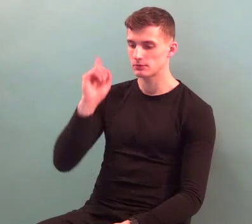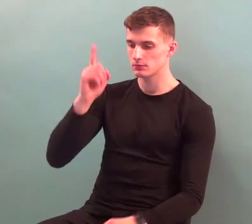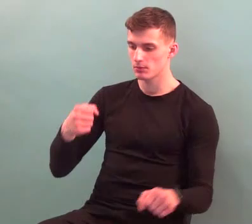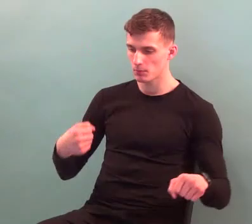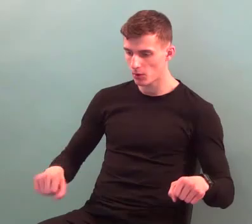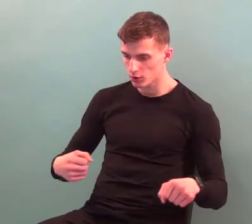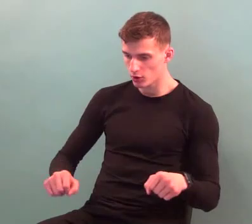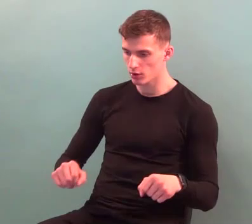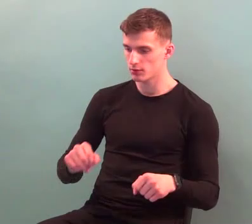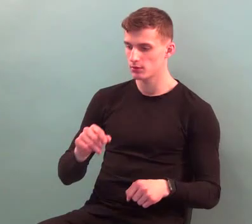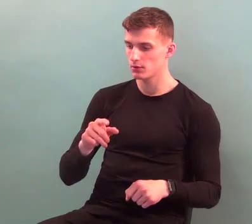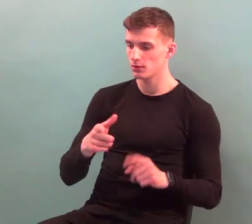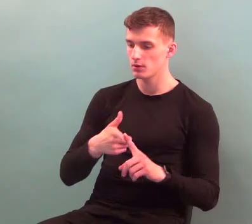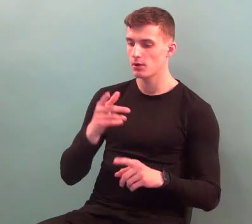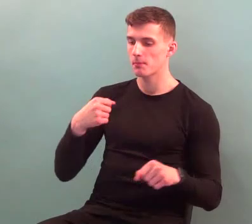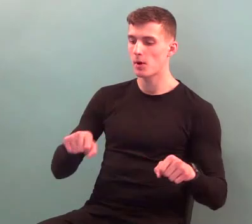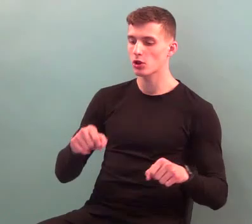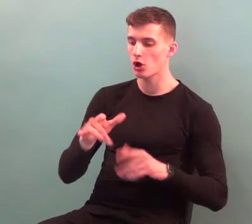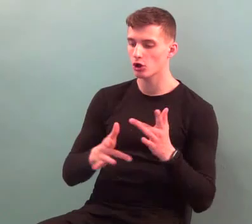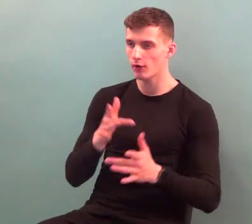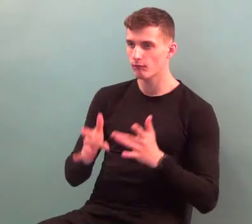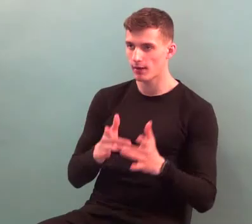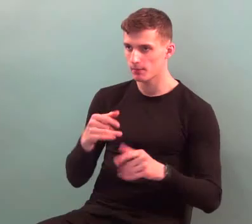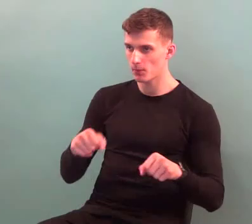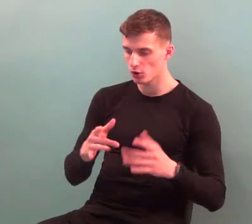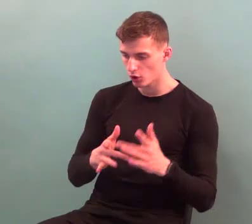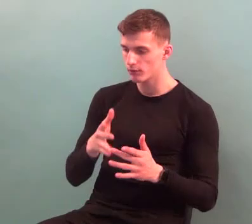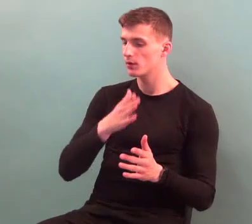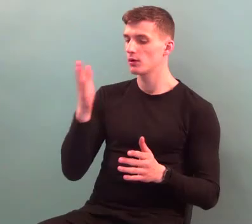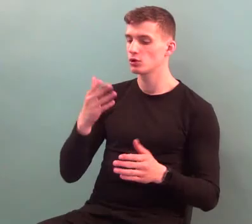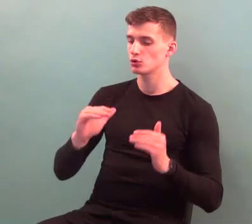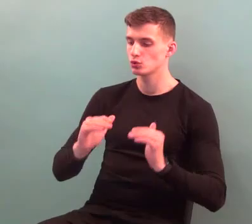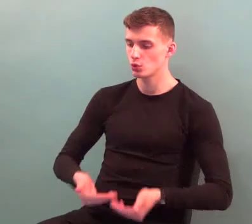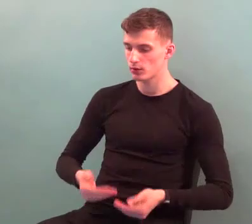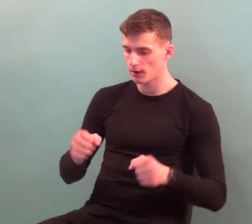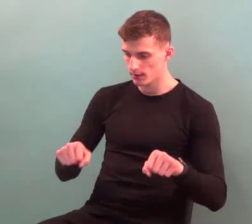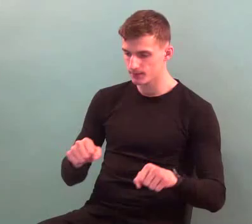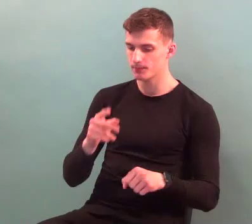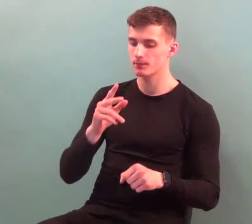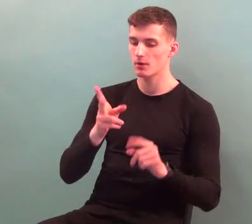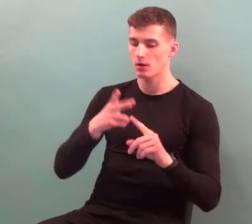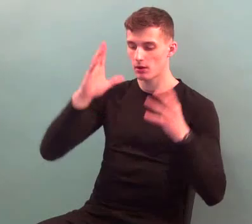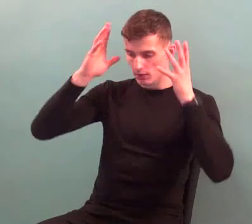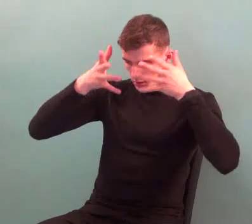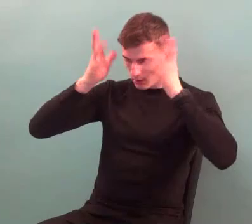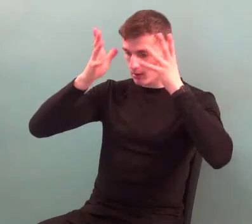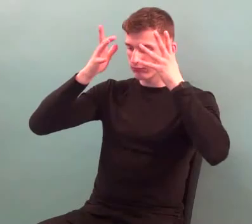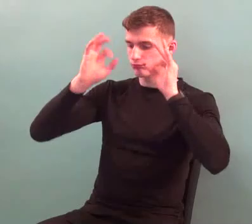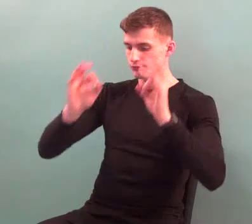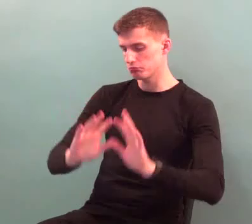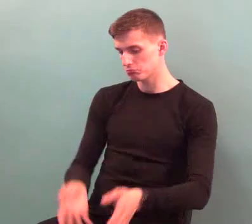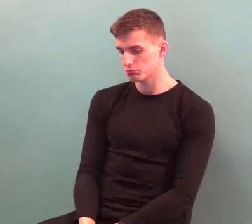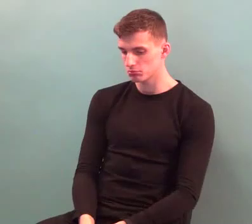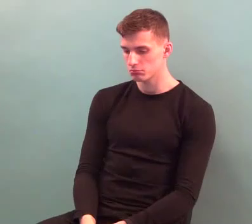Zakaz - motor, motorower i skuter oraz różnie założone kaski i już.